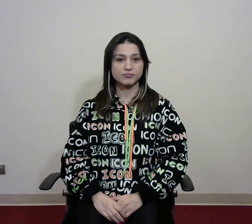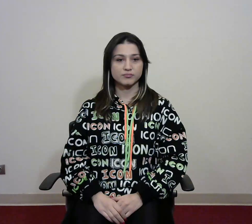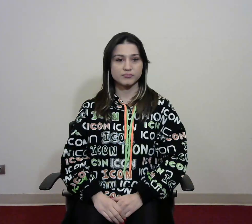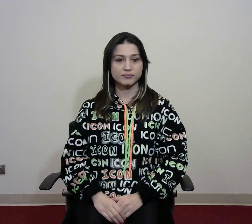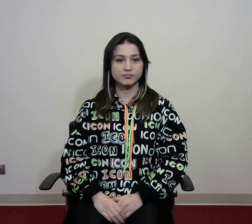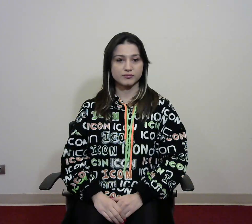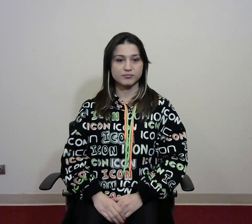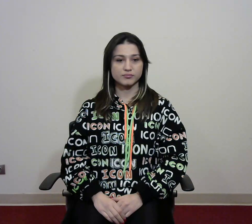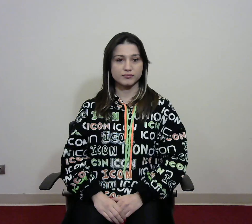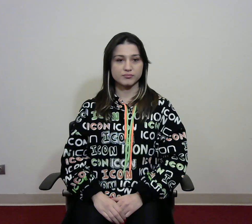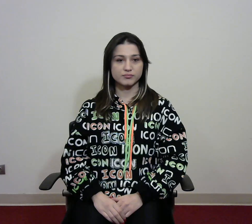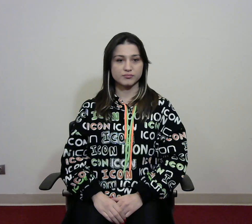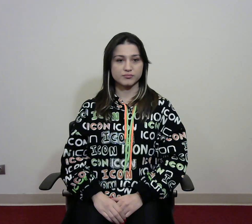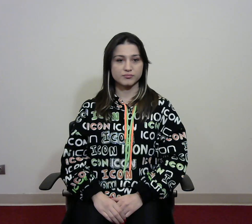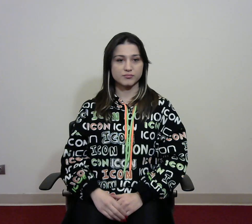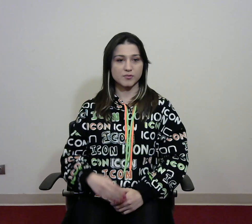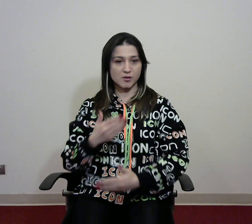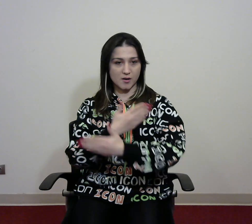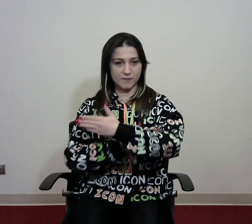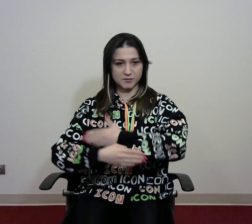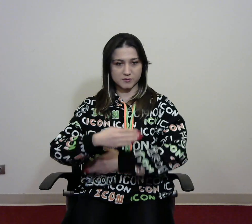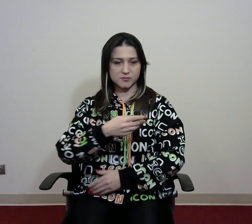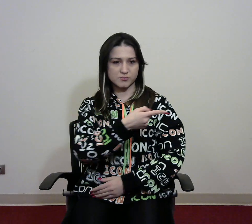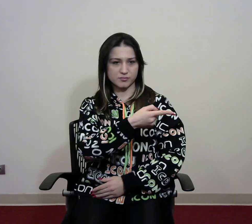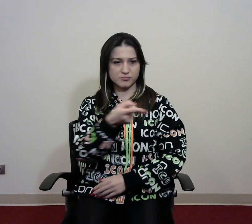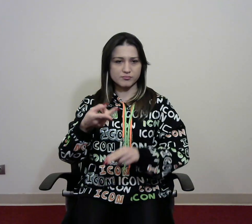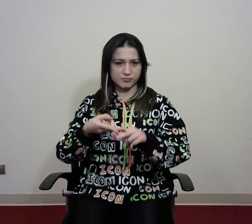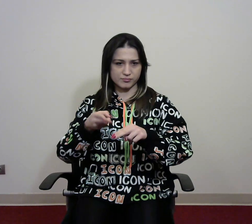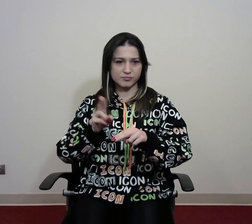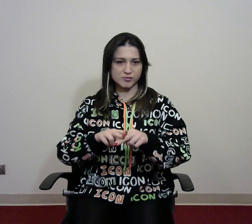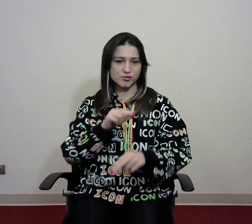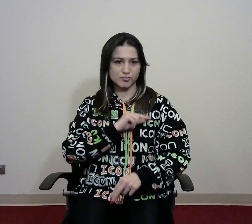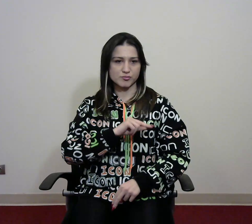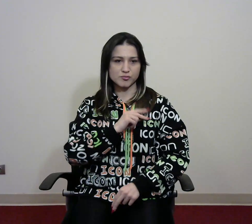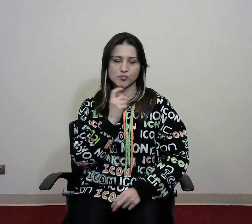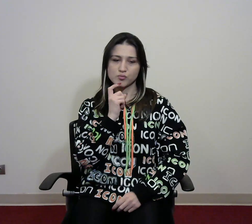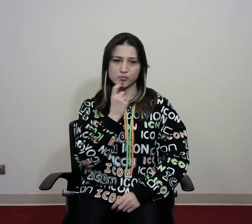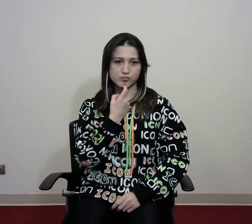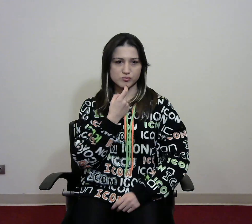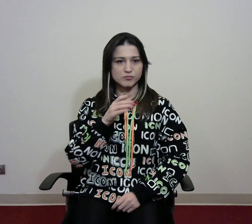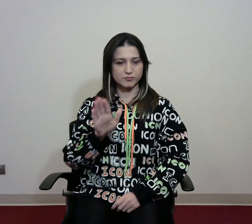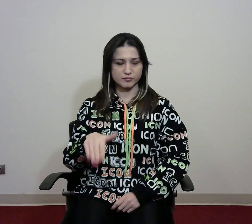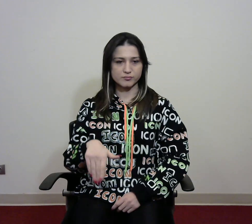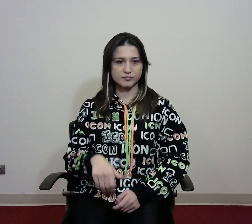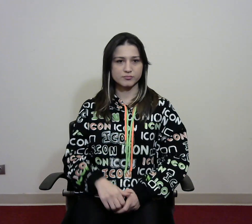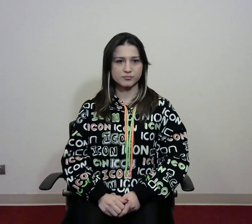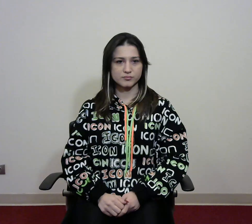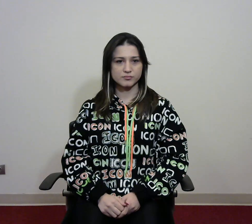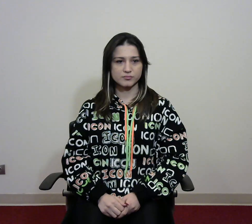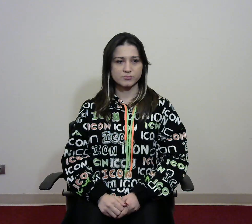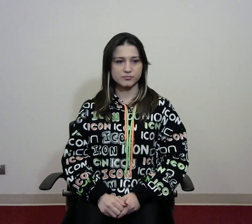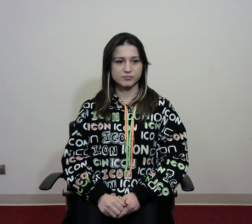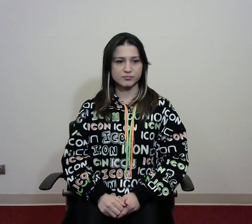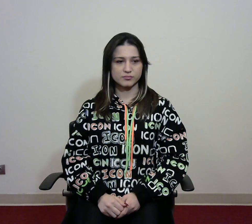Əlilliyi olanlar üçün iş çətin olur